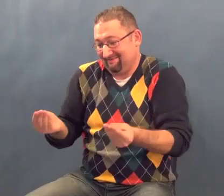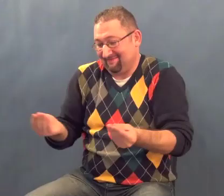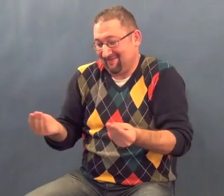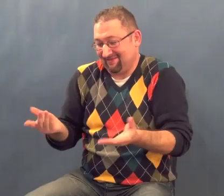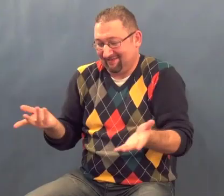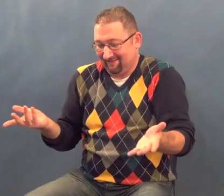Może.